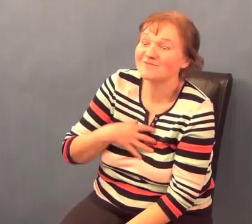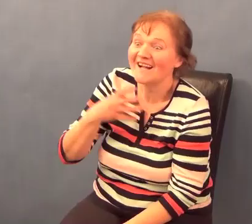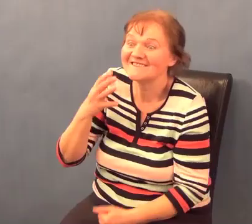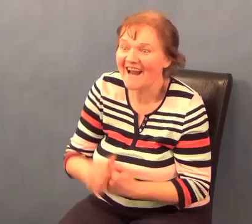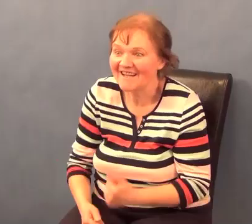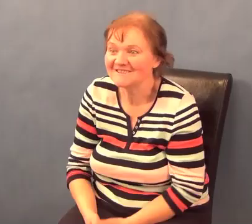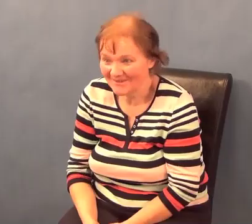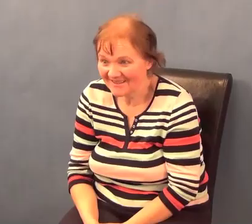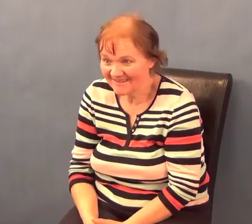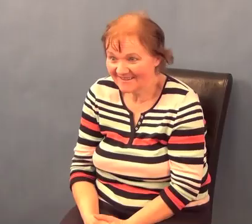Przestraszyć się.